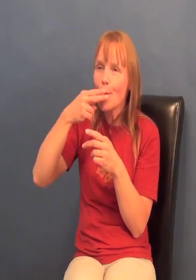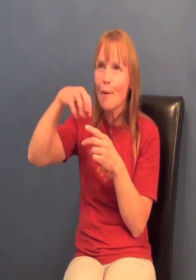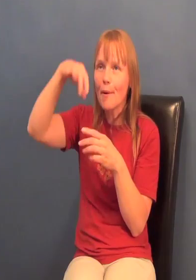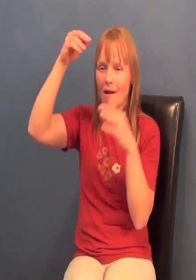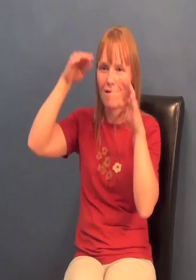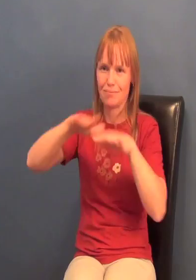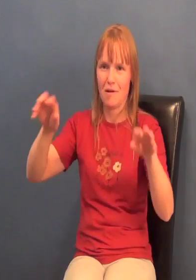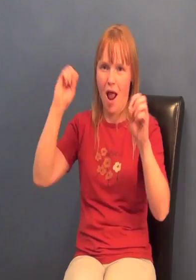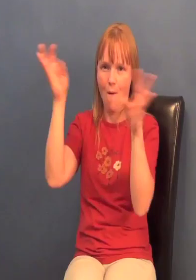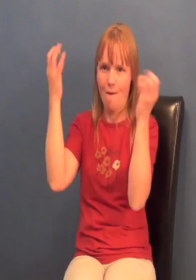"- Od dymu papierosa włączył się alarm."